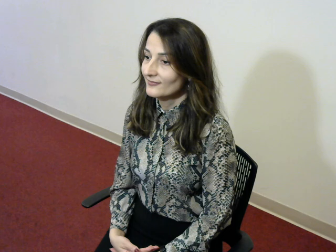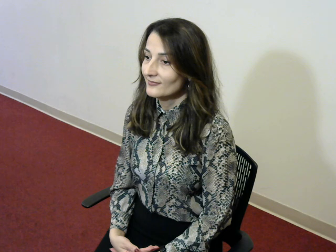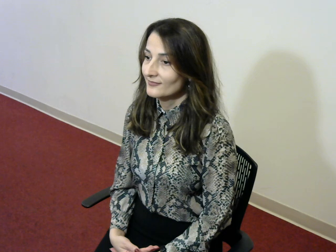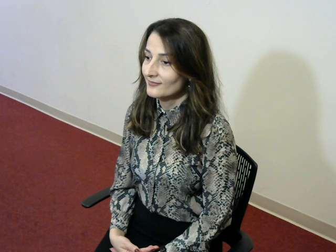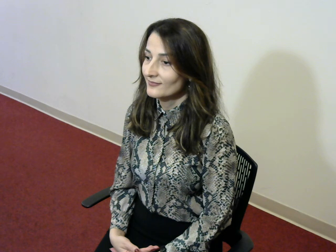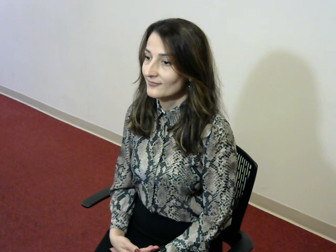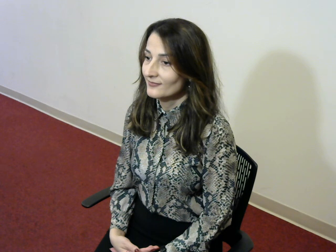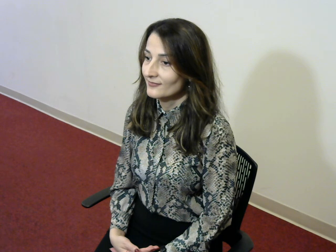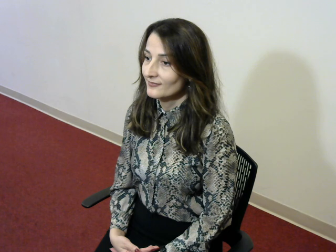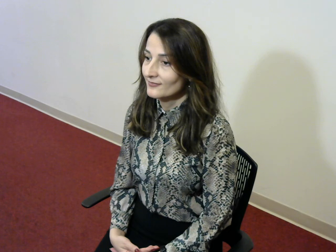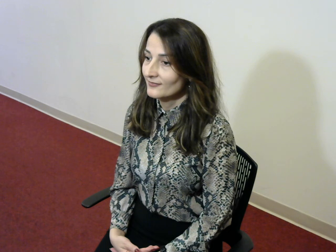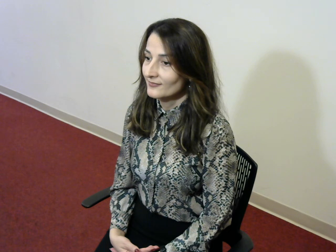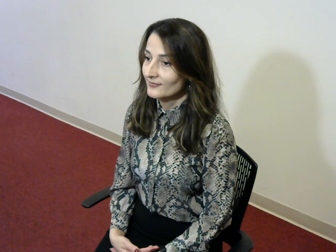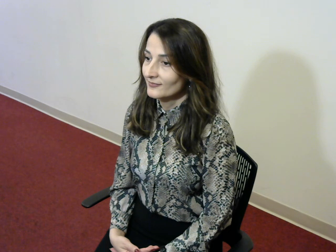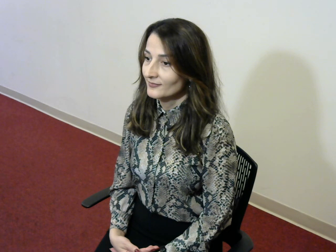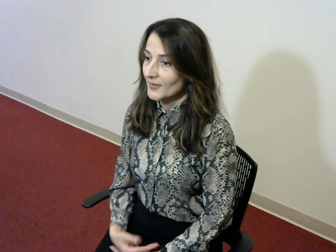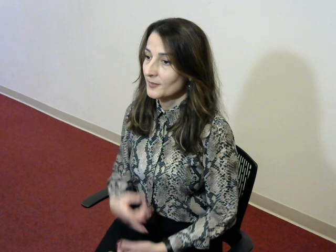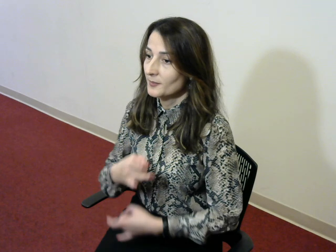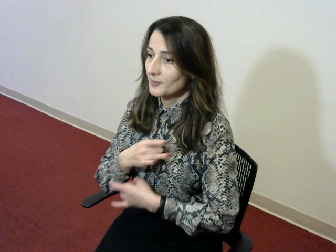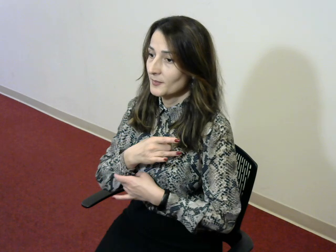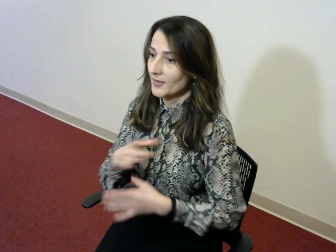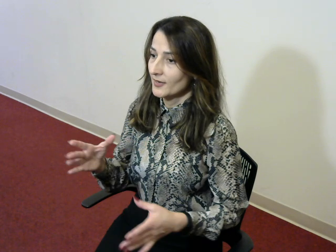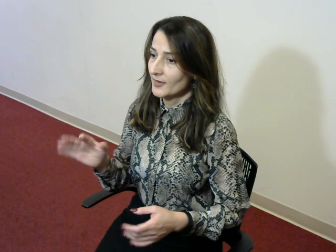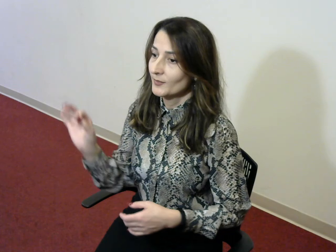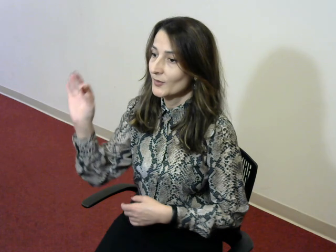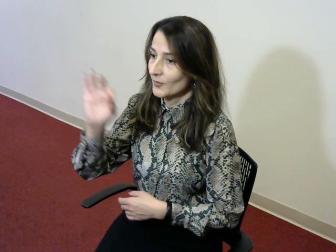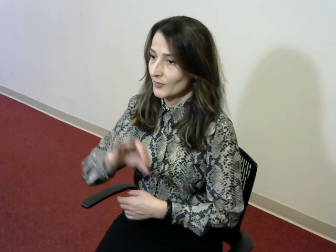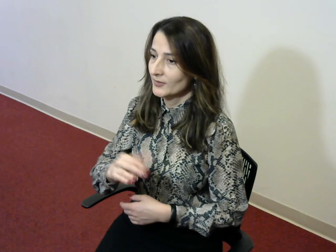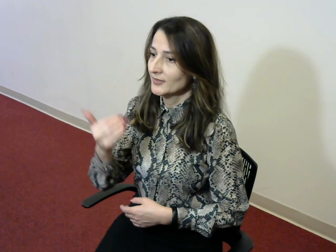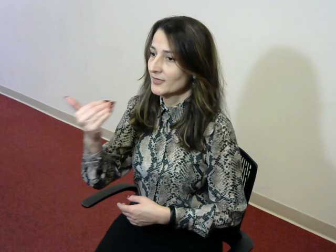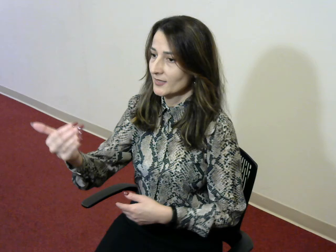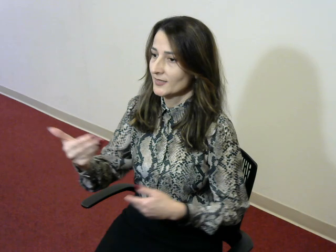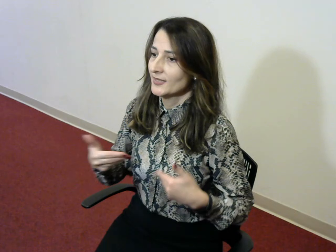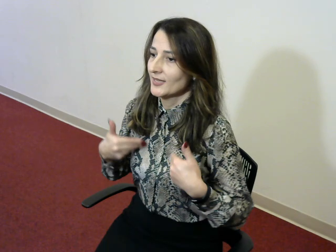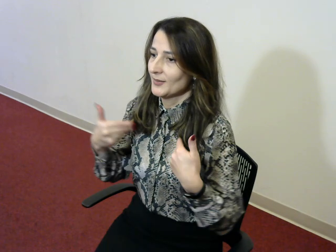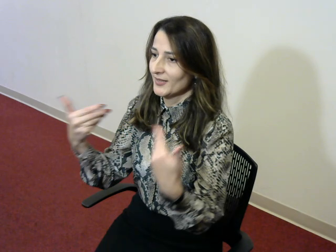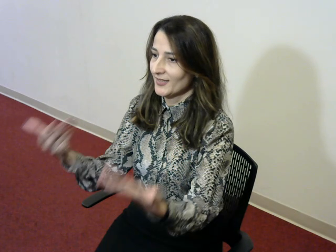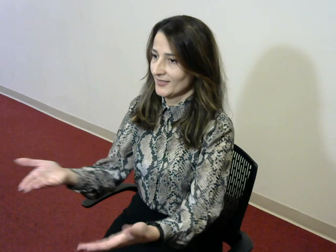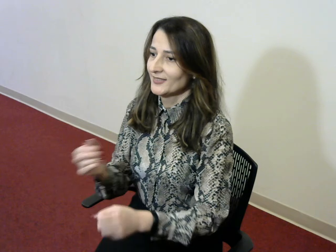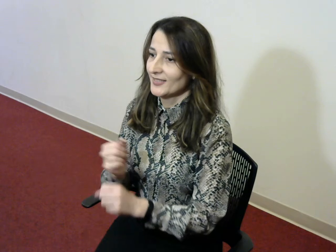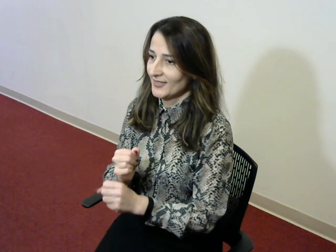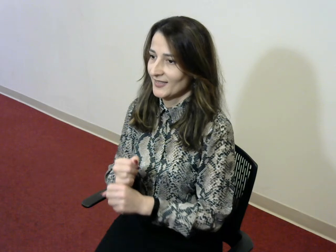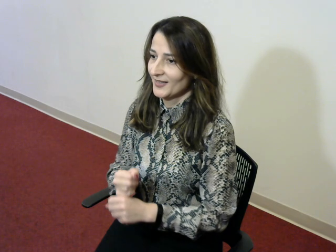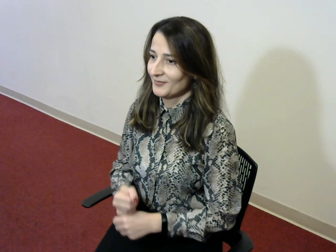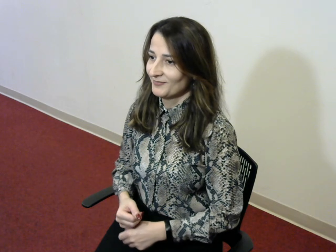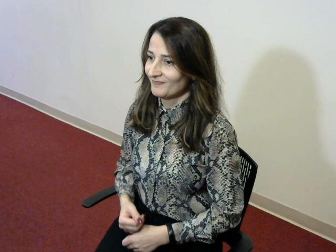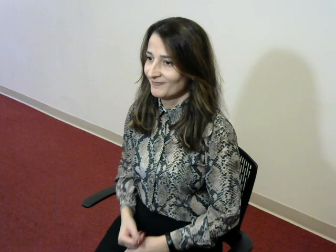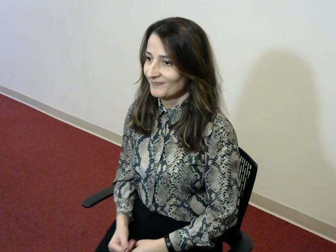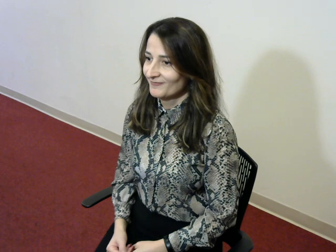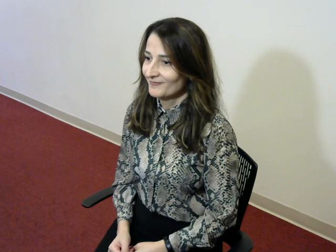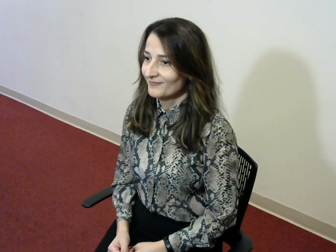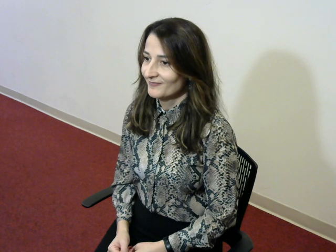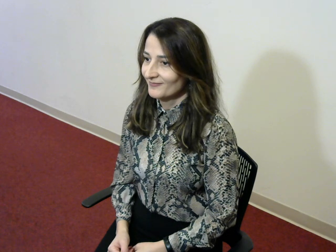Bayram münasibətilə sizi təbrik edirəm